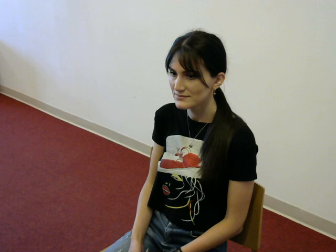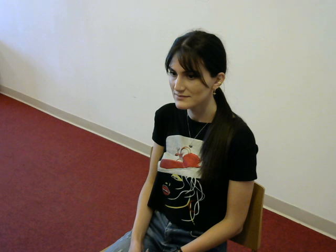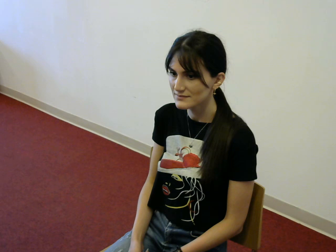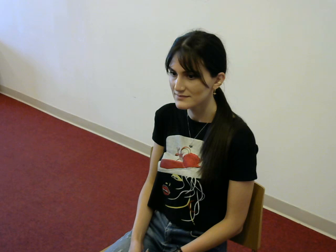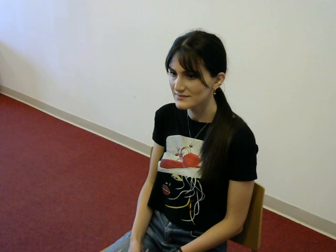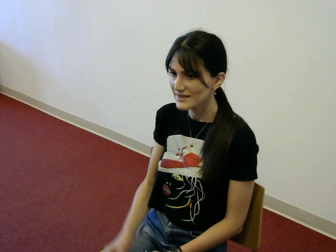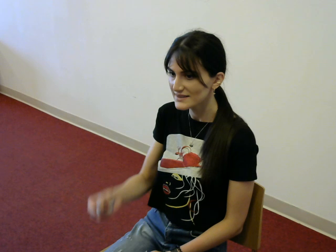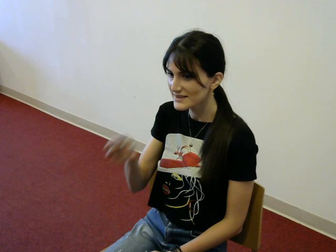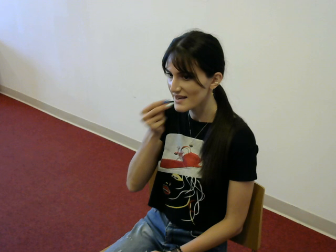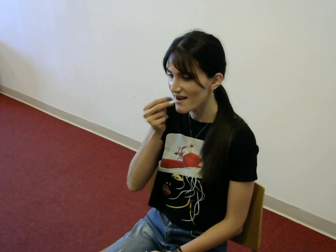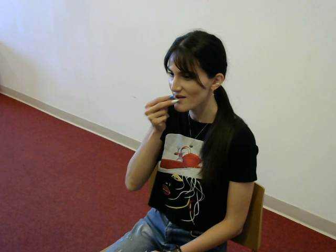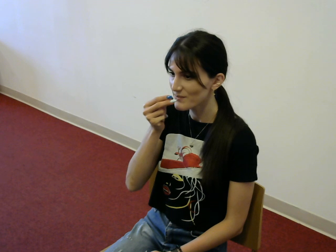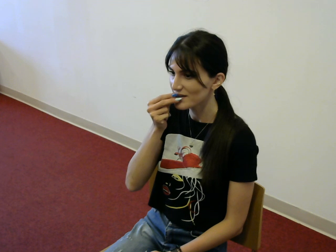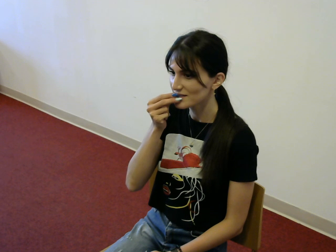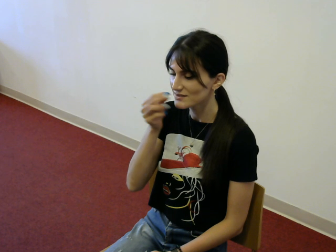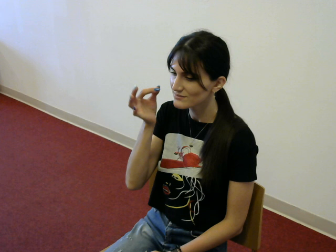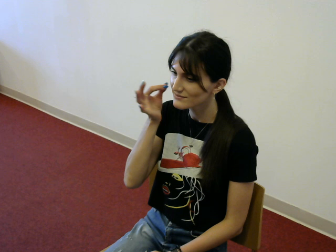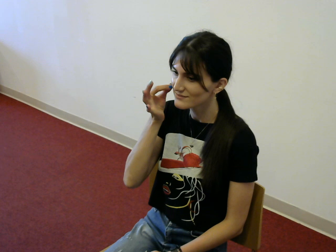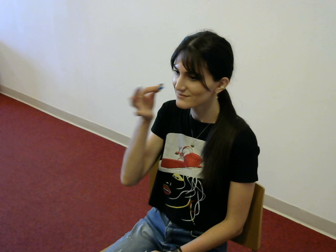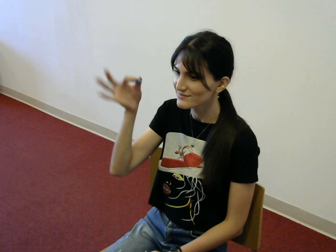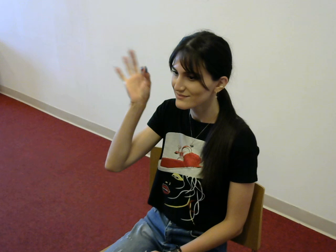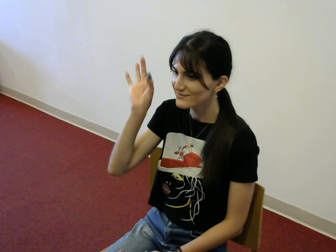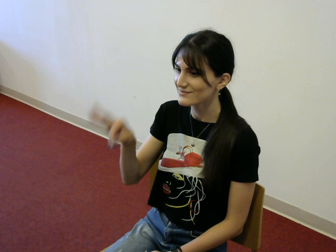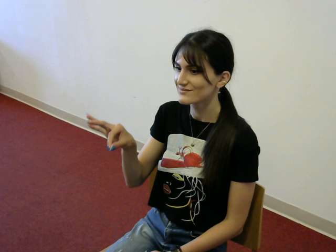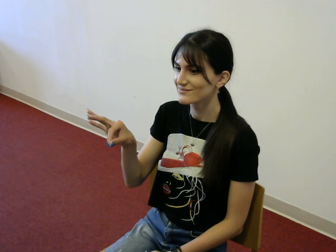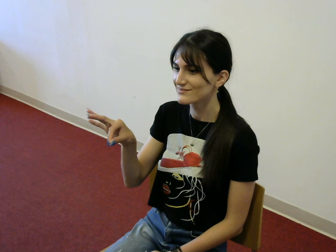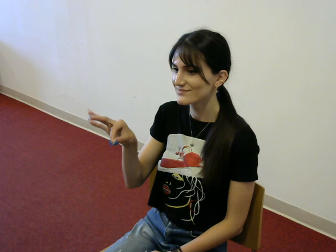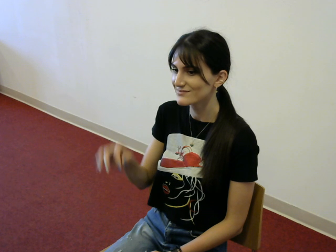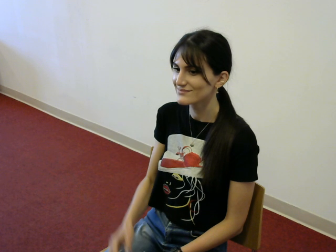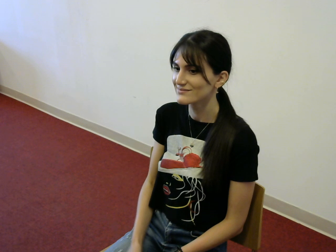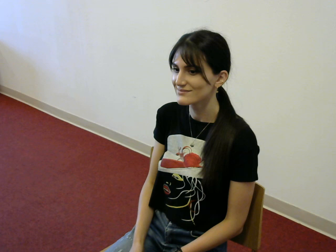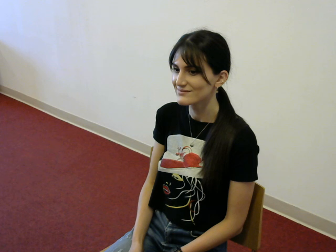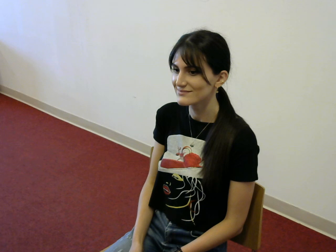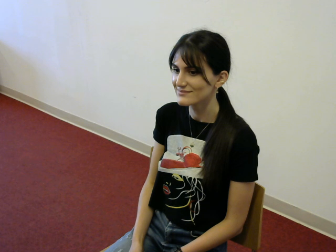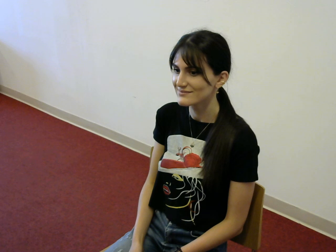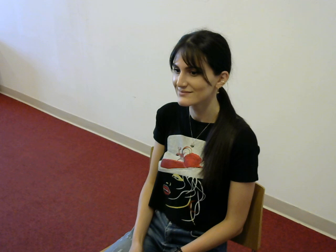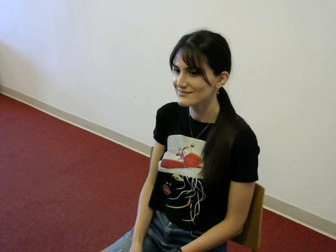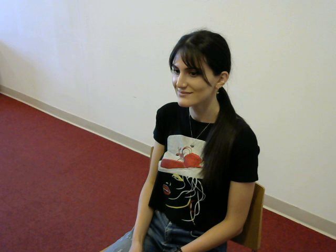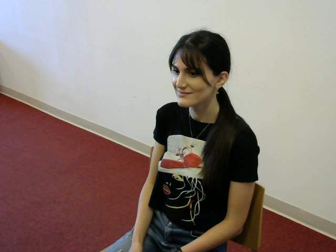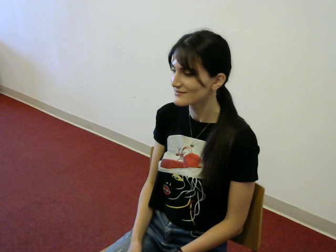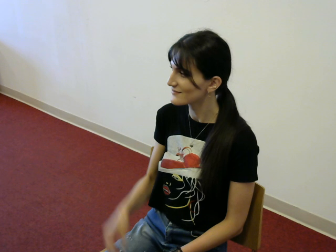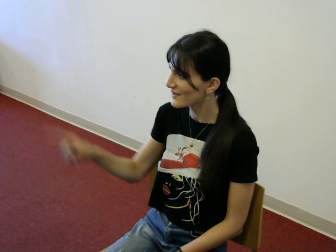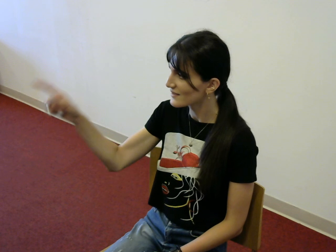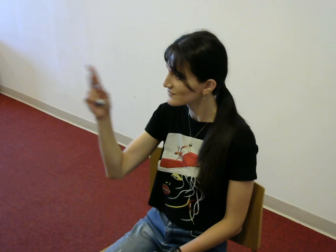Yemək dadlı idi